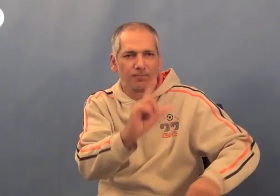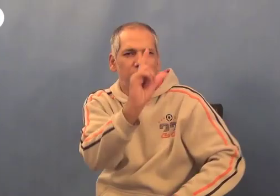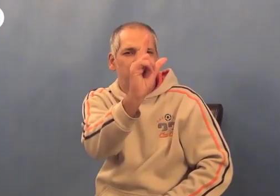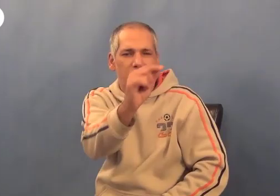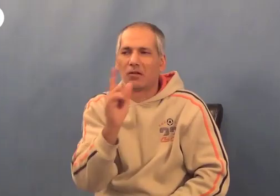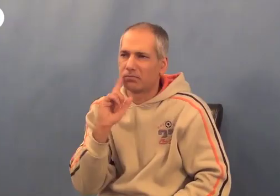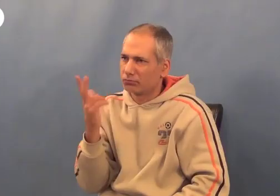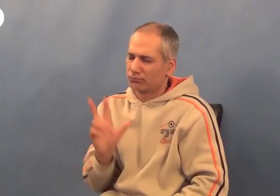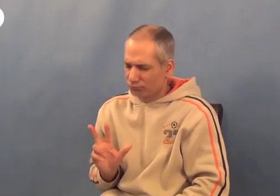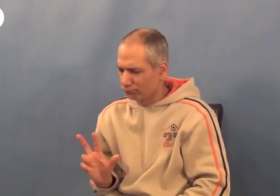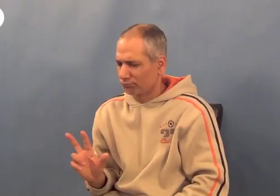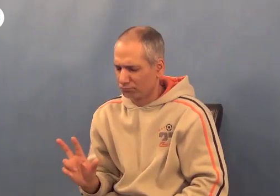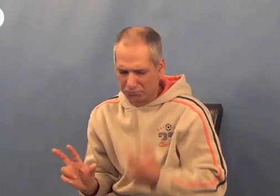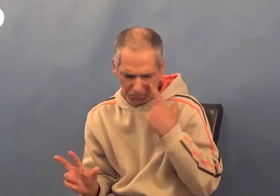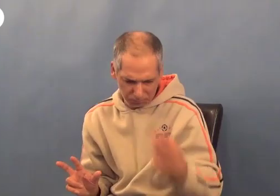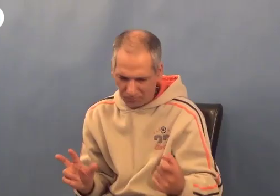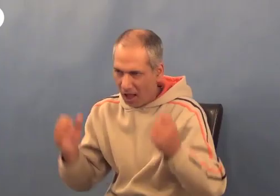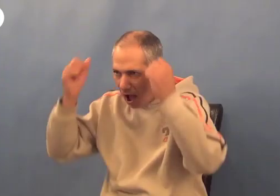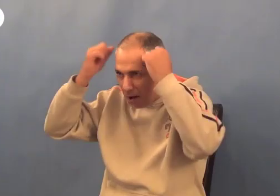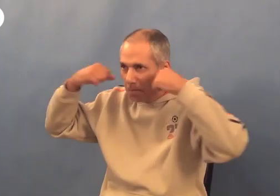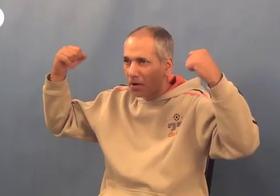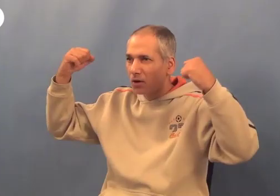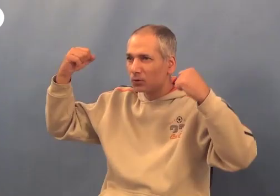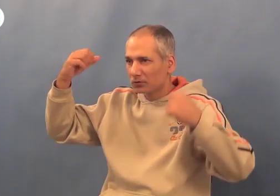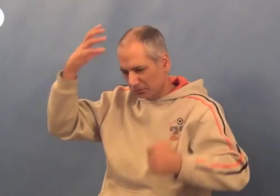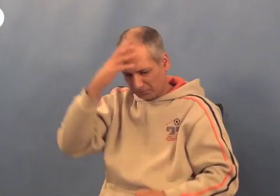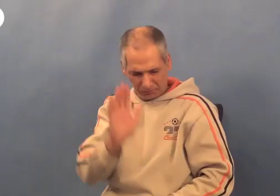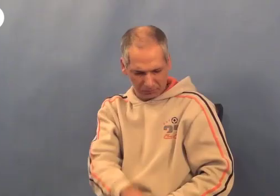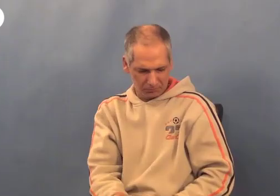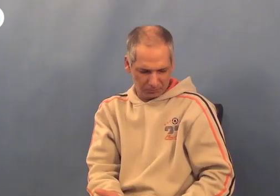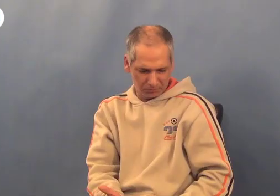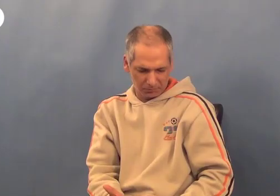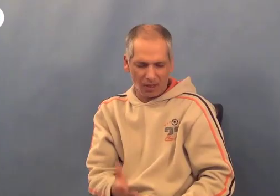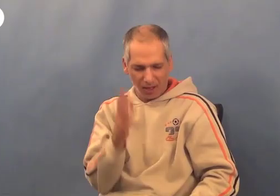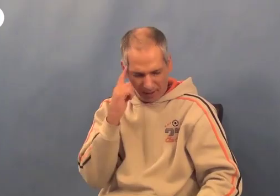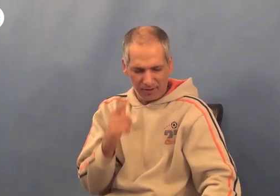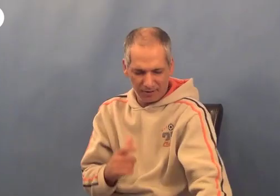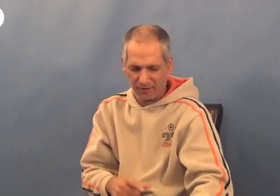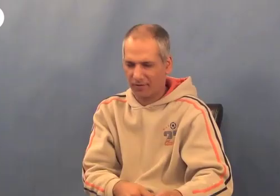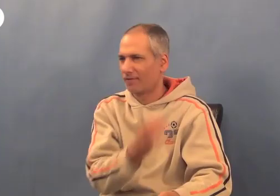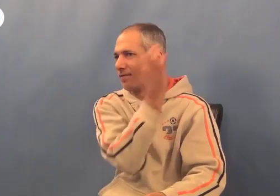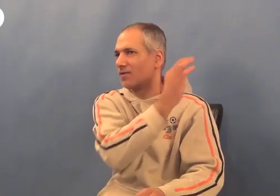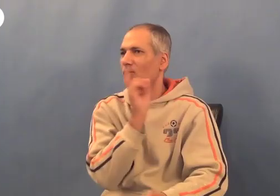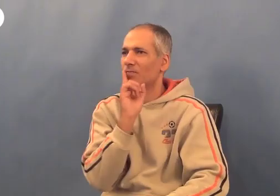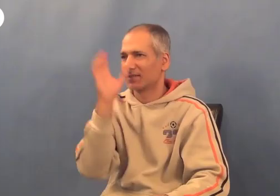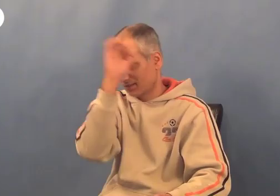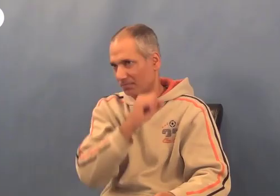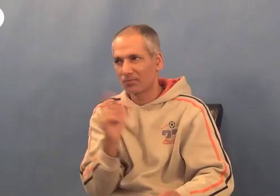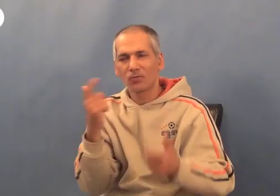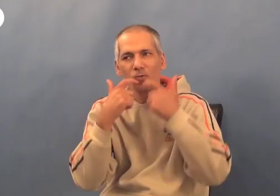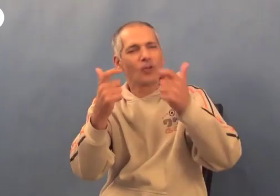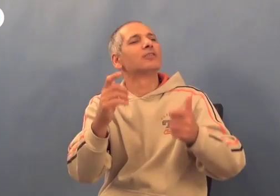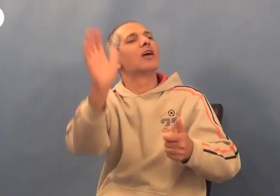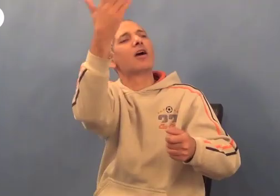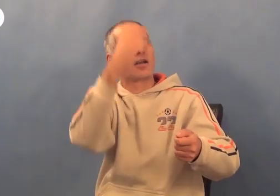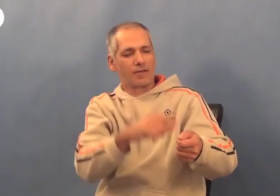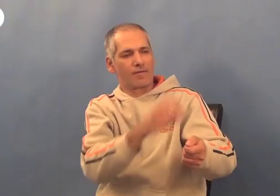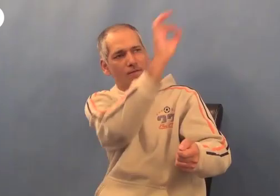Trzech chłopców idzie, ale zauważają leżący na ziemi kapelusz, domyślają się, że to tamtego chłopca, że zapomniał, więc wołają do niego, że to jego kapelusz.